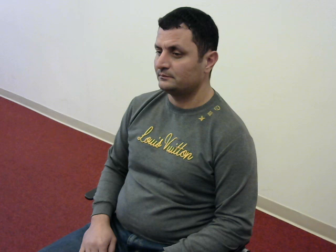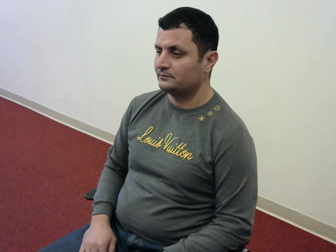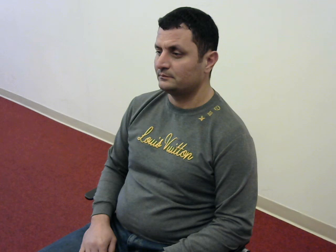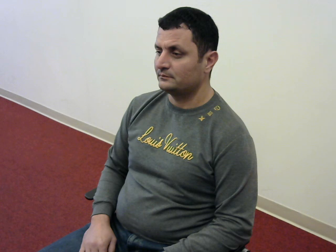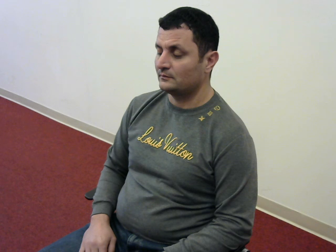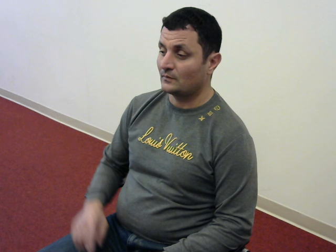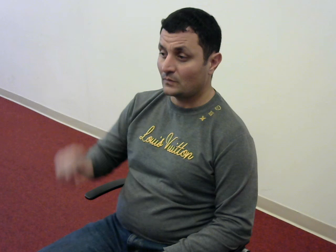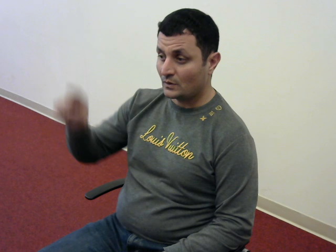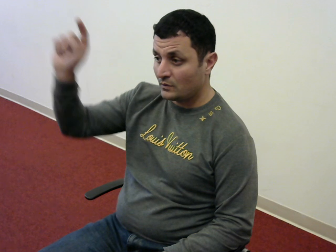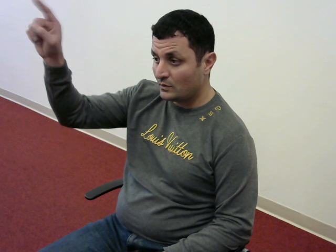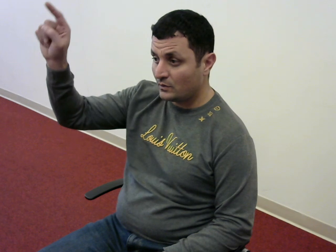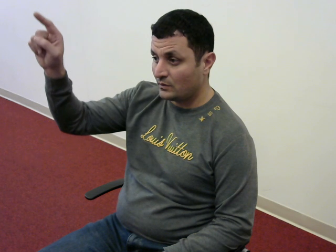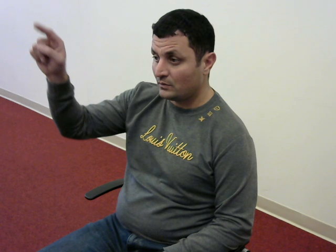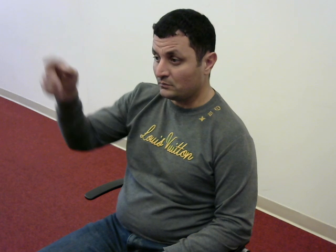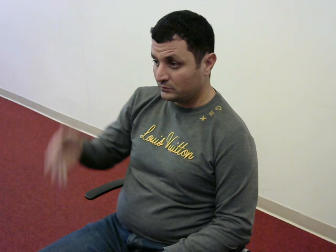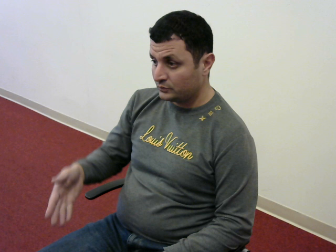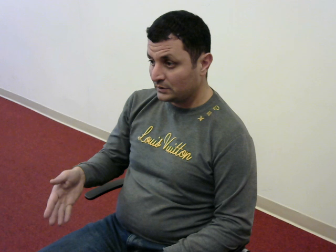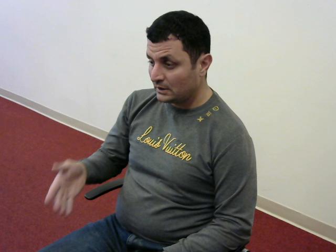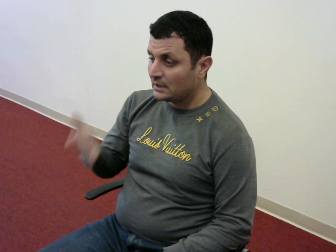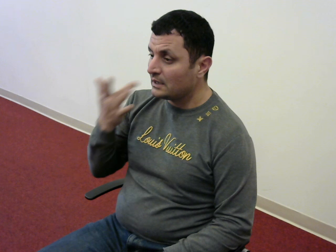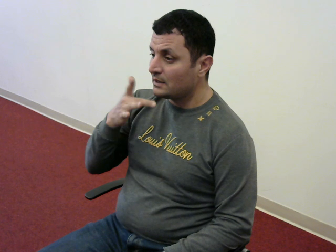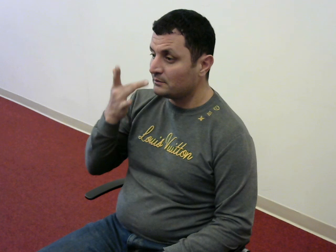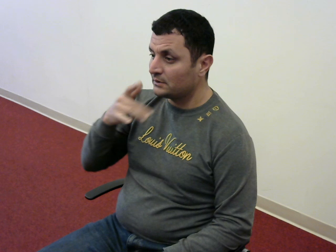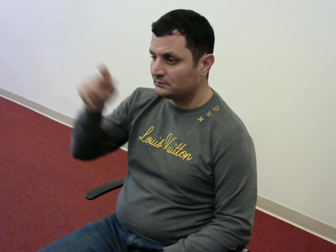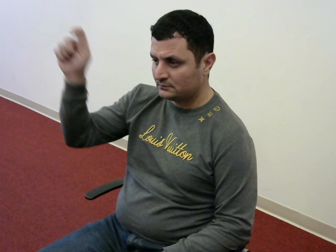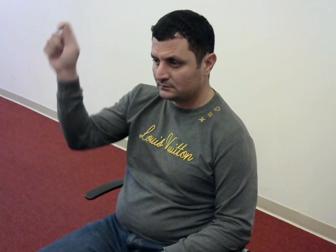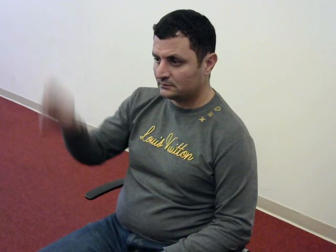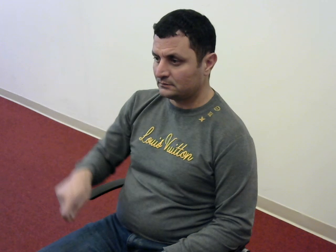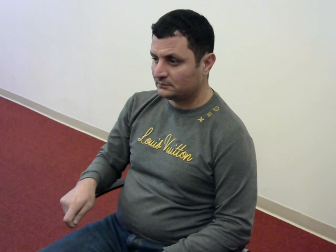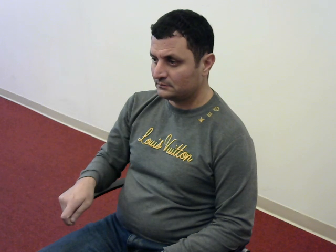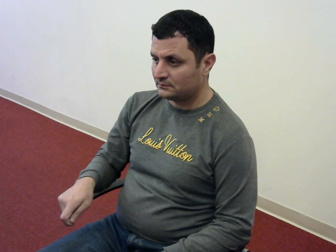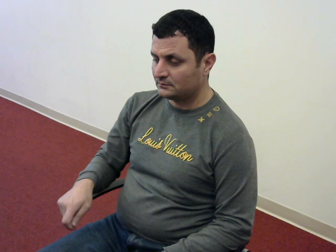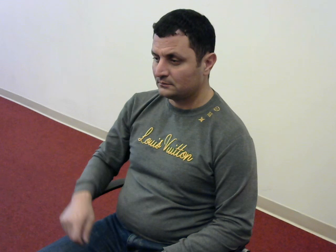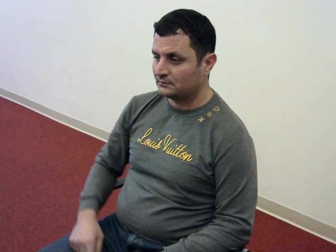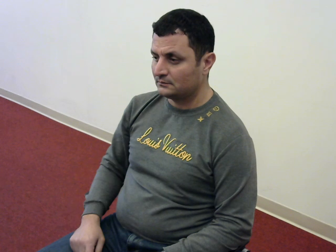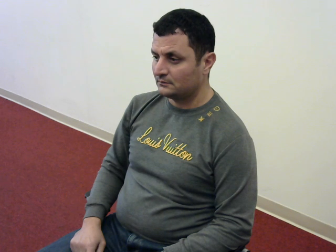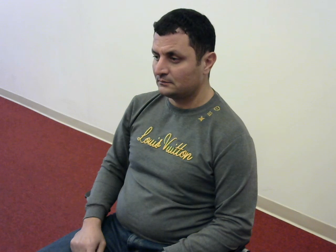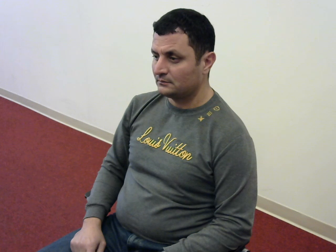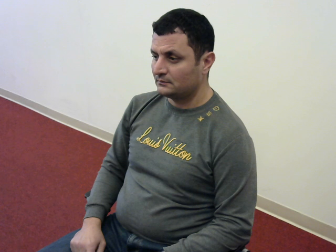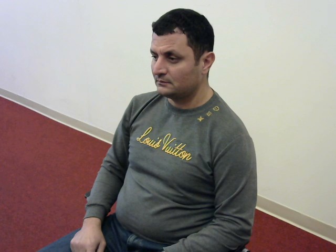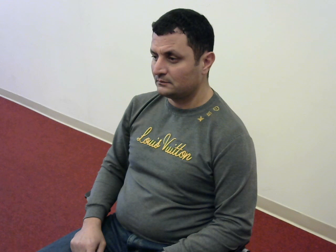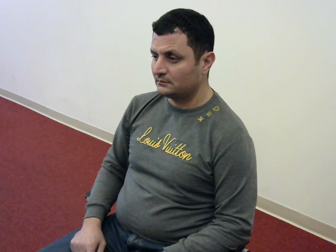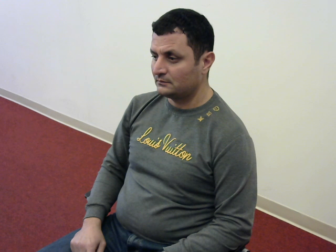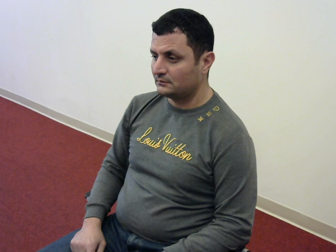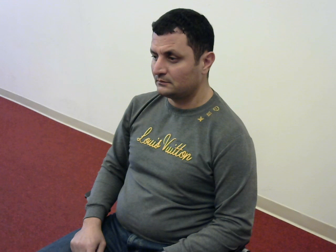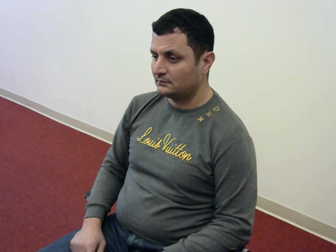O bura Amerikadan gəlib